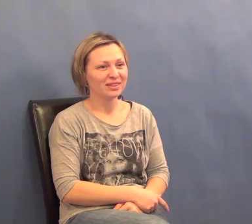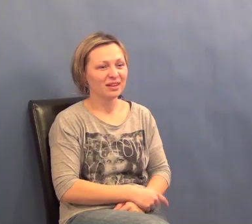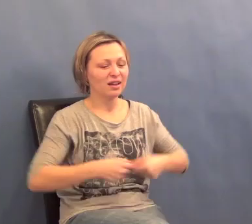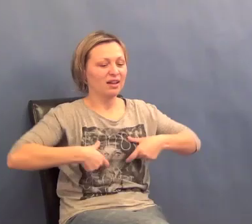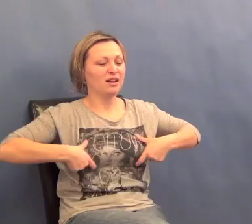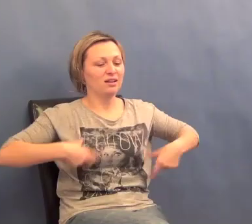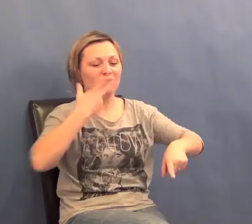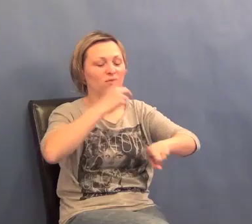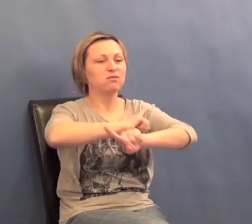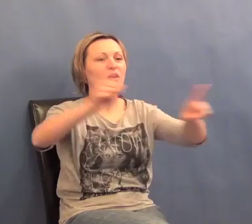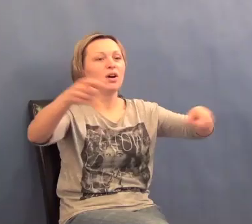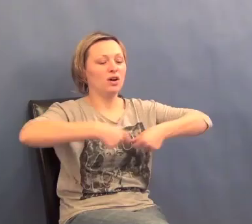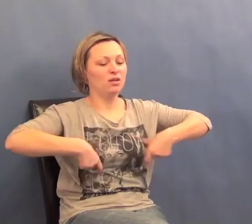Widać, że nie wolno nosić biustonosza.